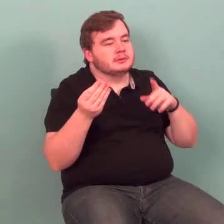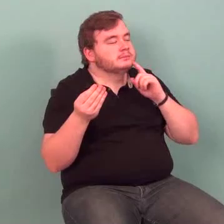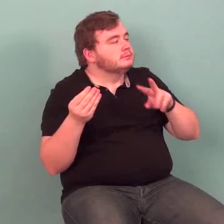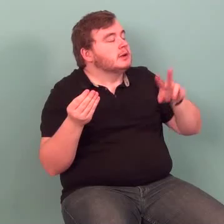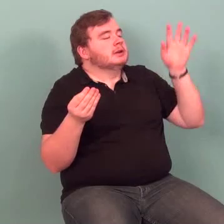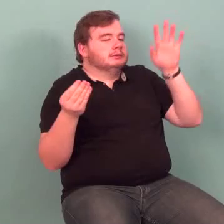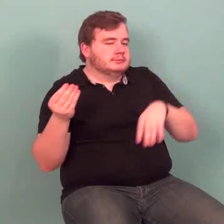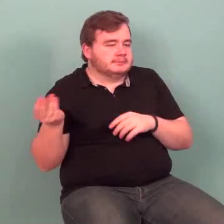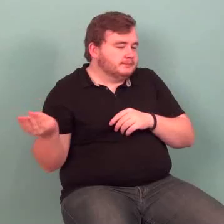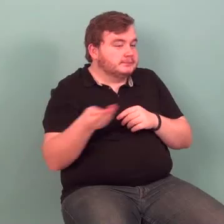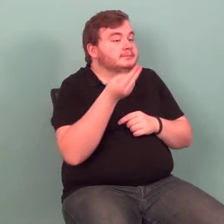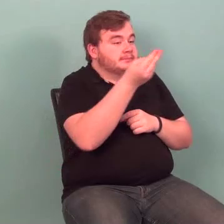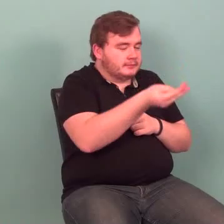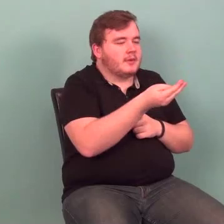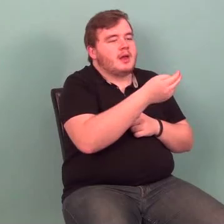Chłopiec odwraca się i bierze kapelusz.